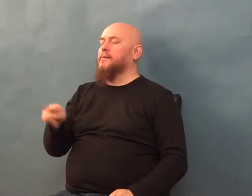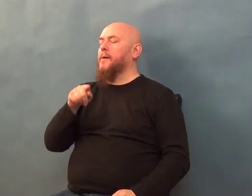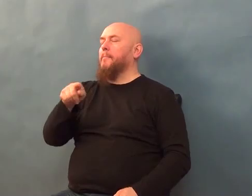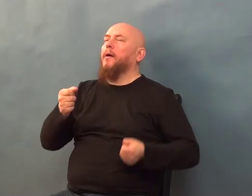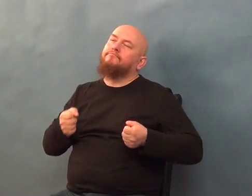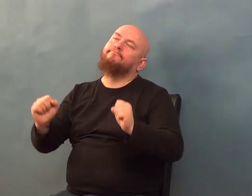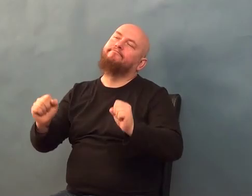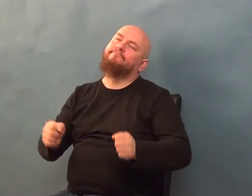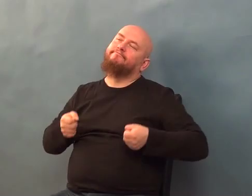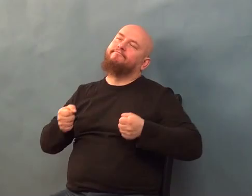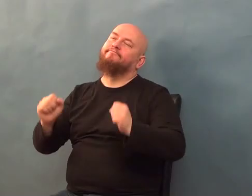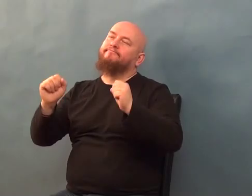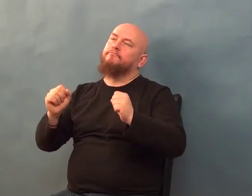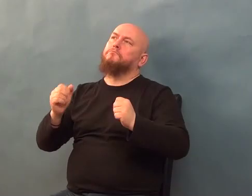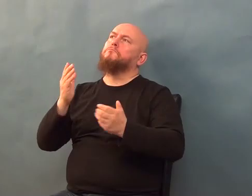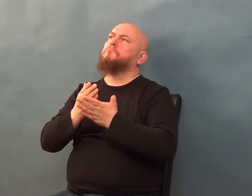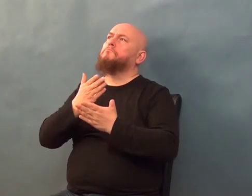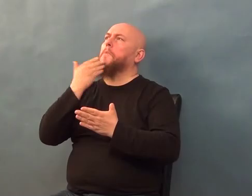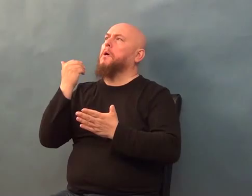Kurczątko huśta się na huśtawce, nie ma nikogo.